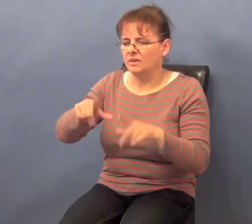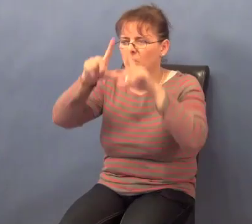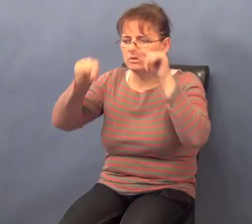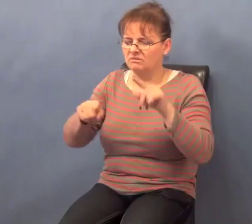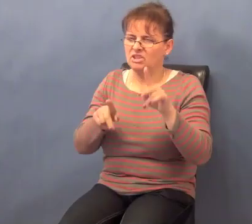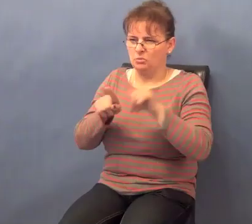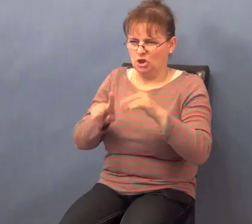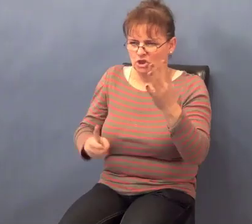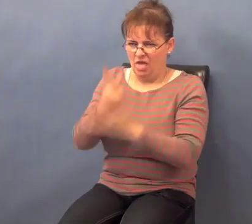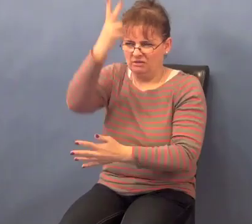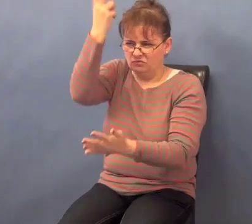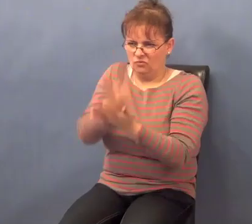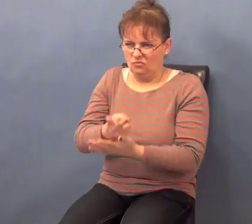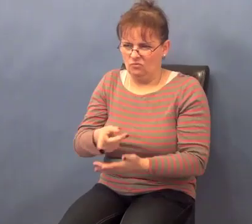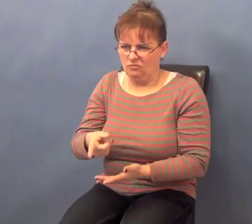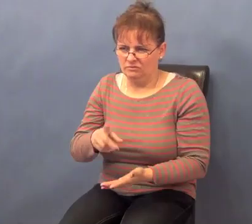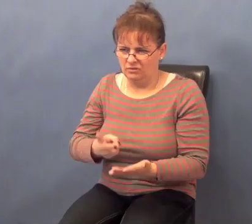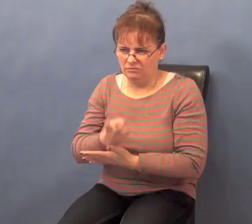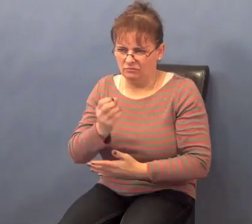Wiesz, ten trójkątny znak pokazuje, że jest ślisko i można się przewrócić.